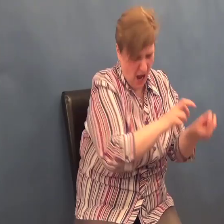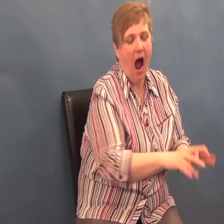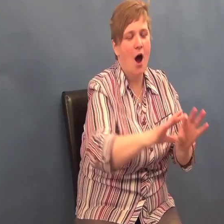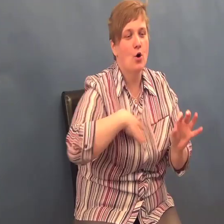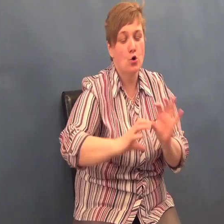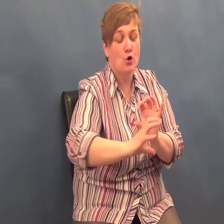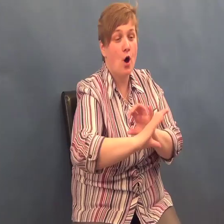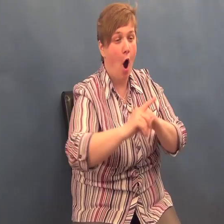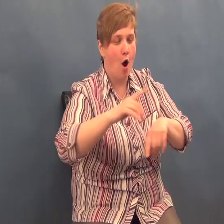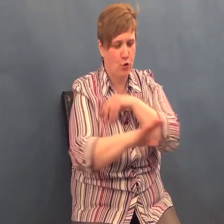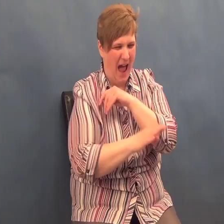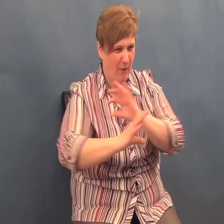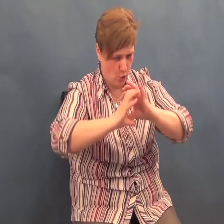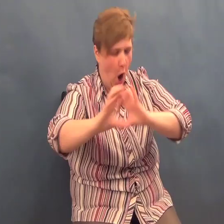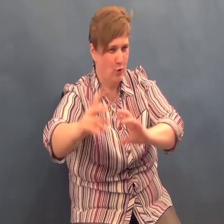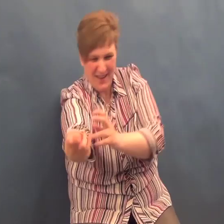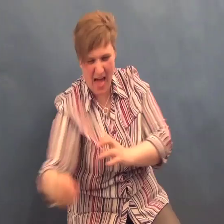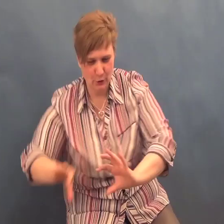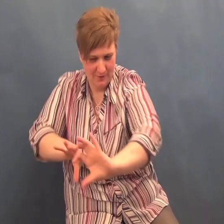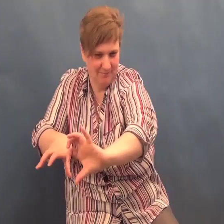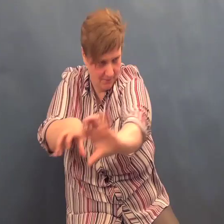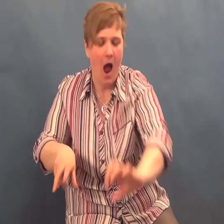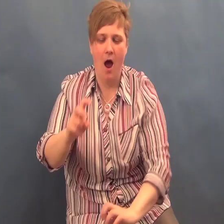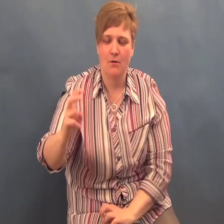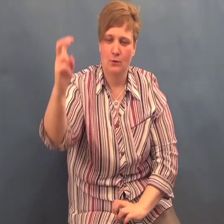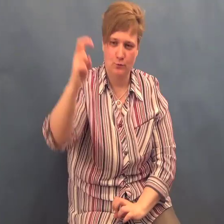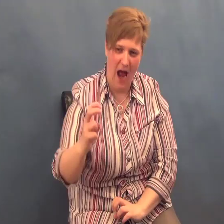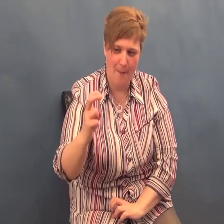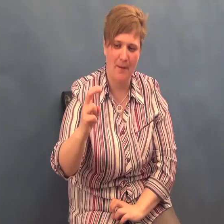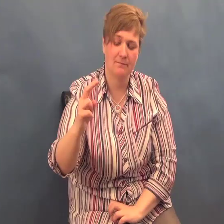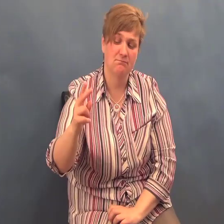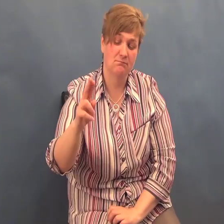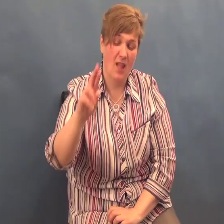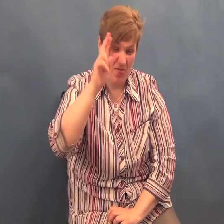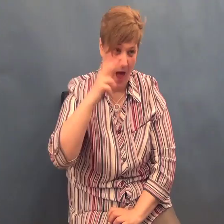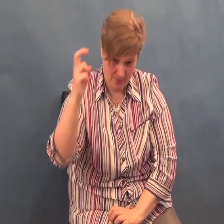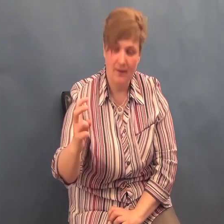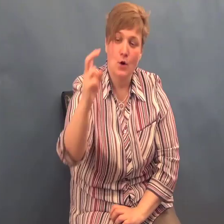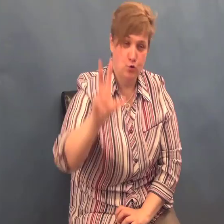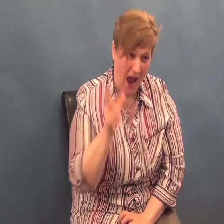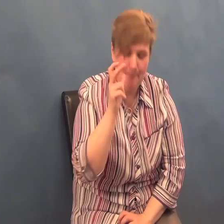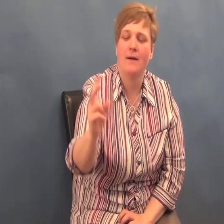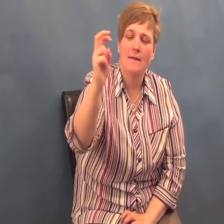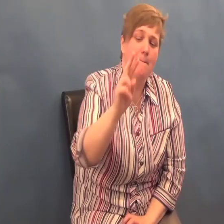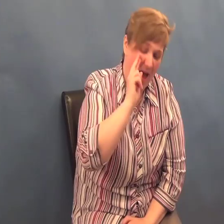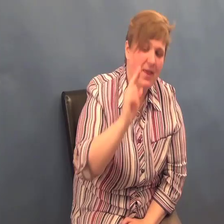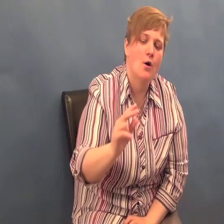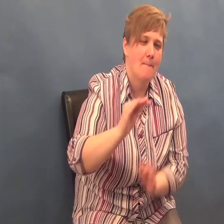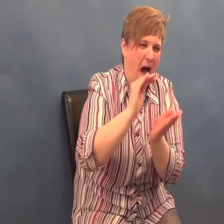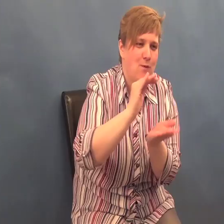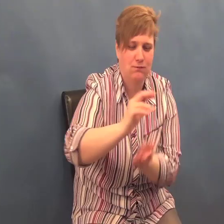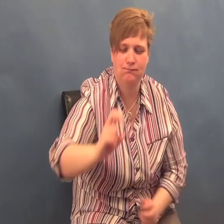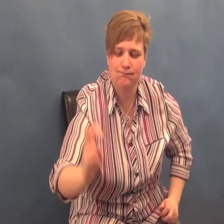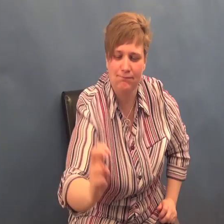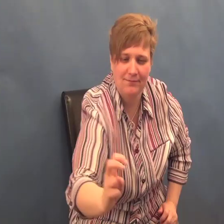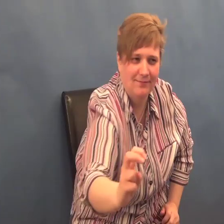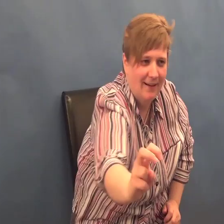Na pniu drzewa siedział żaba ojciec, matka i malutkie żabki.